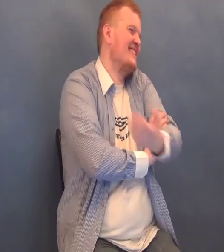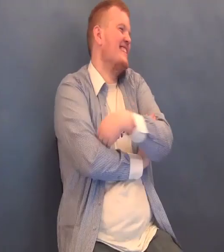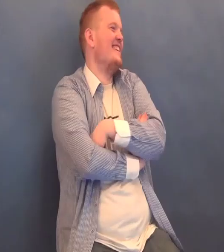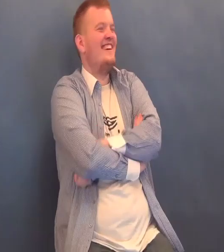Ciekawy.